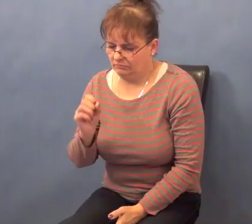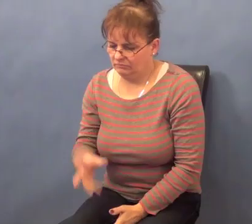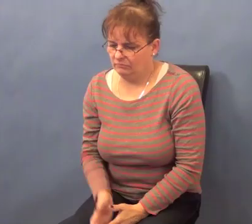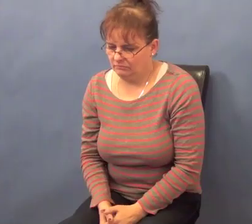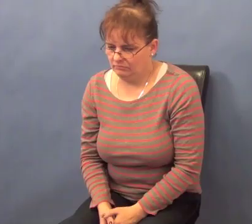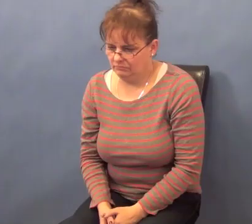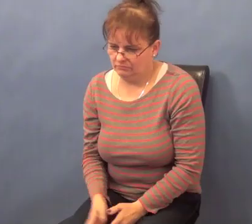Tak.